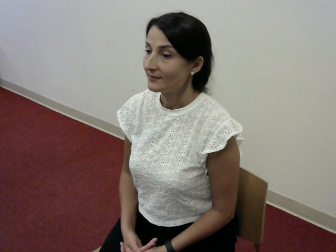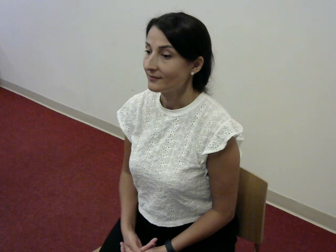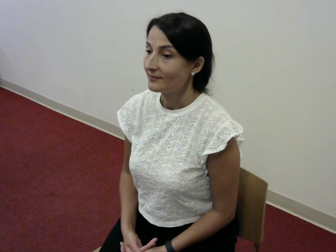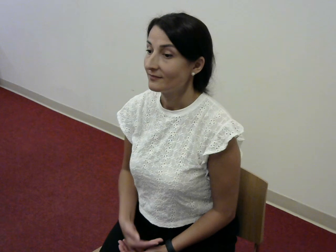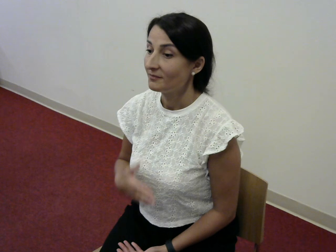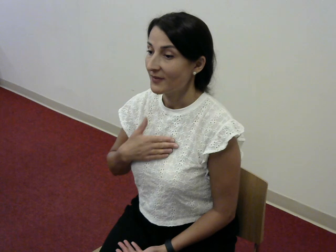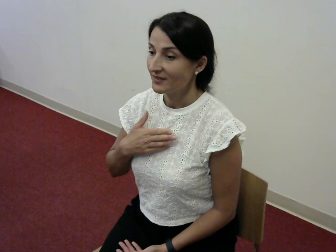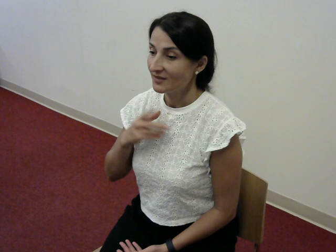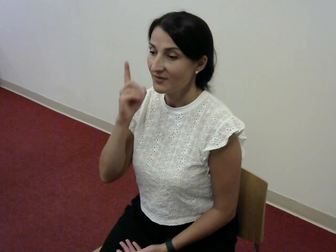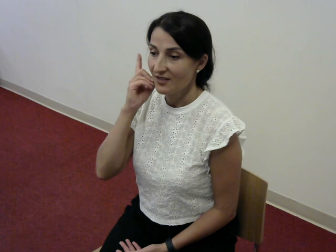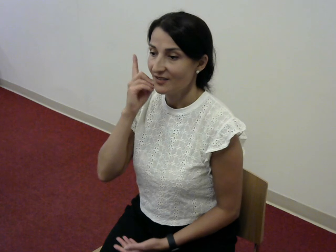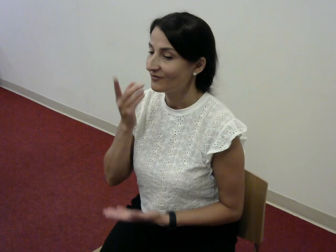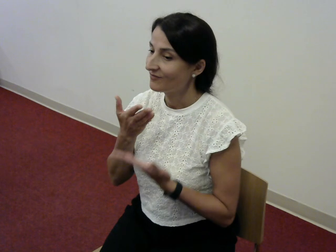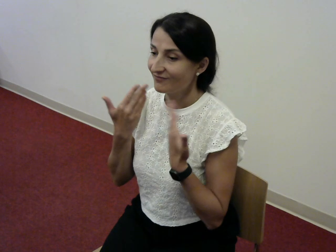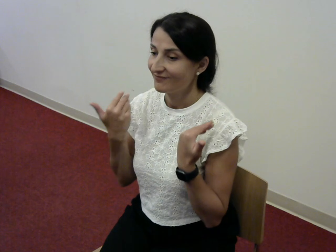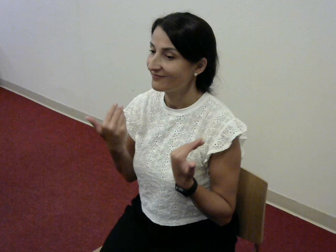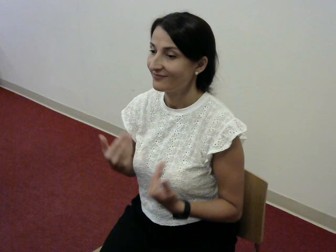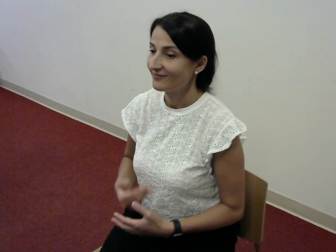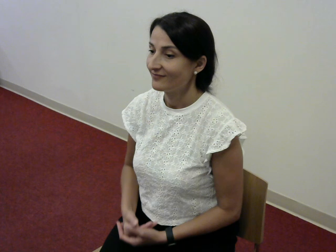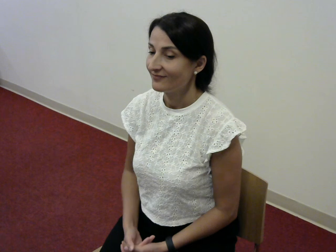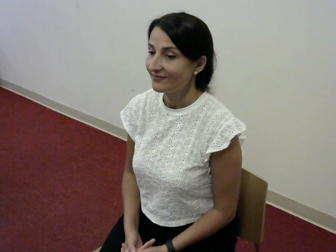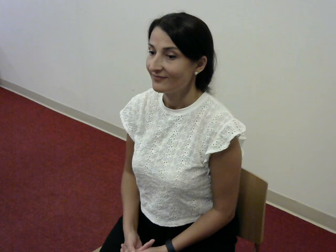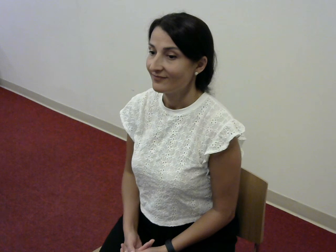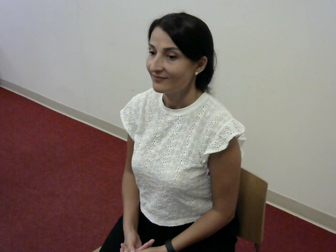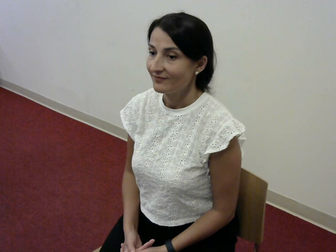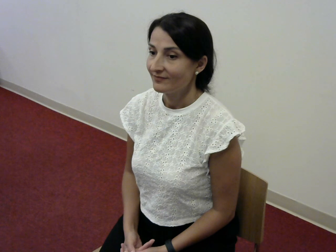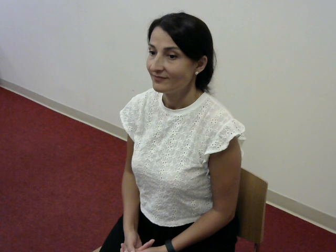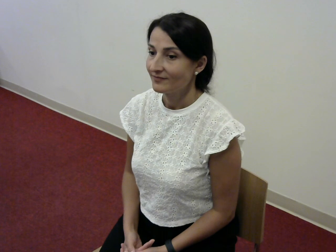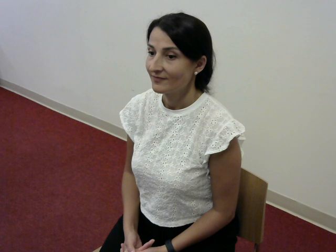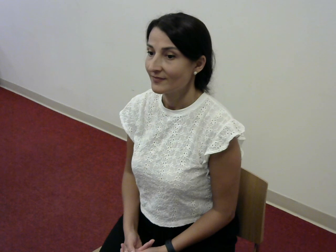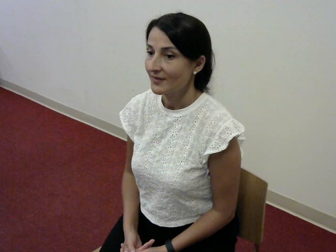Mənim telefonum yoxdur